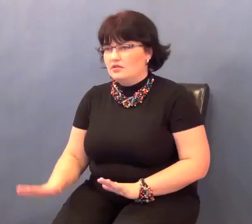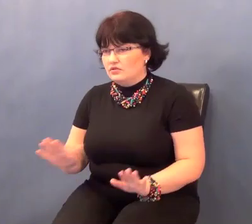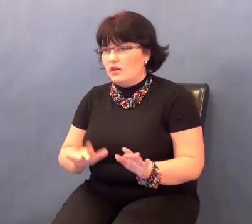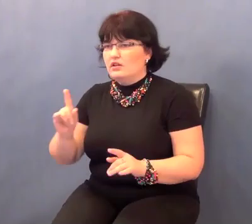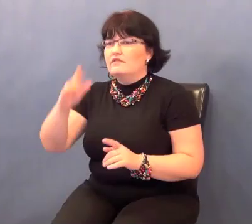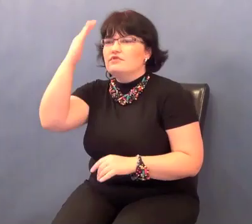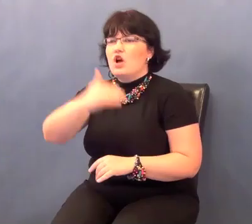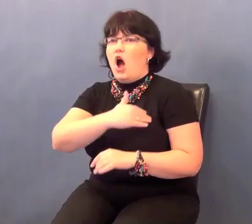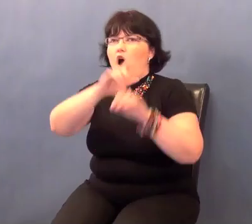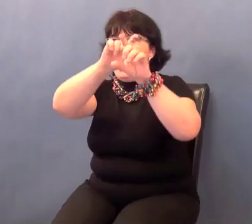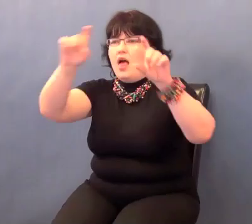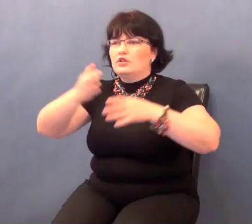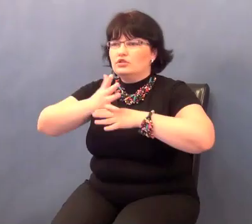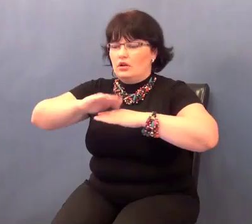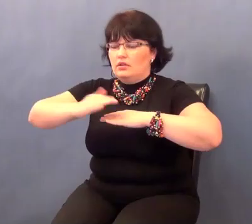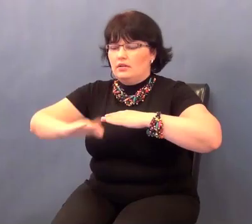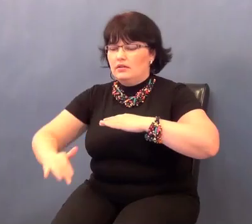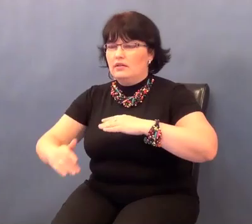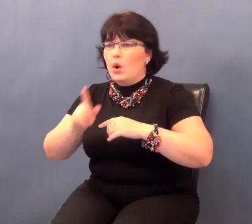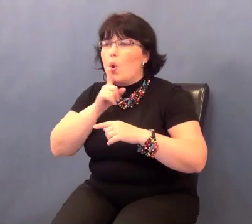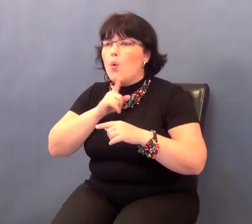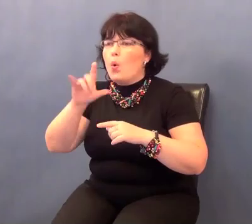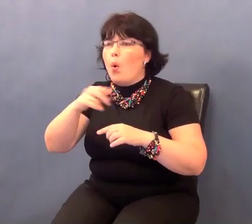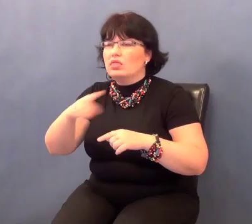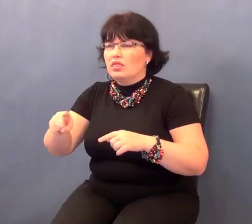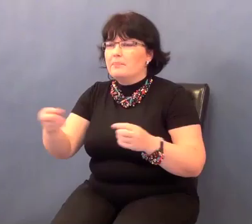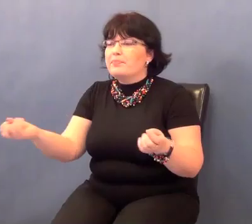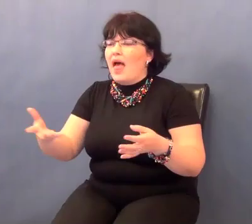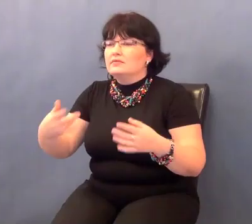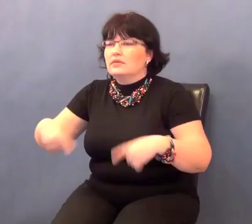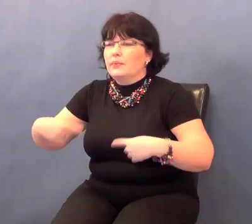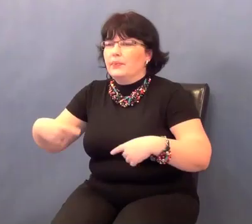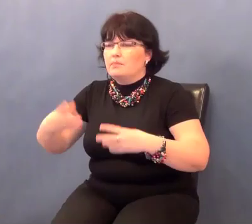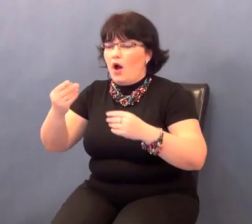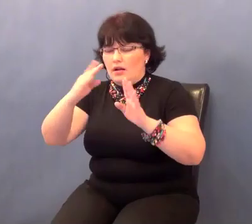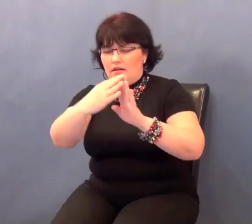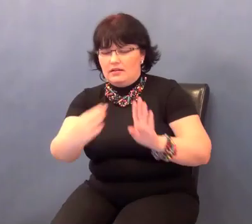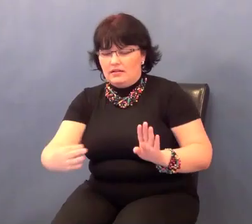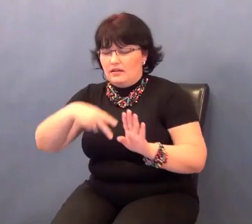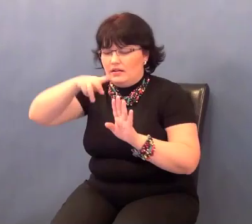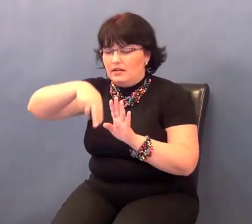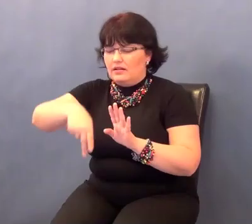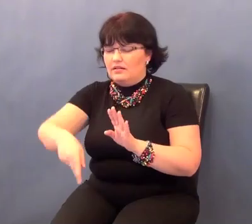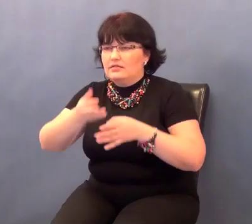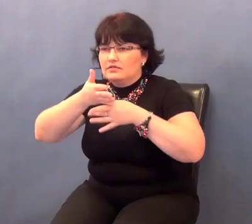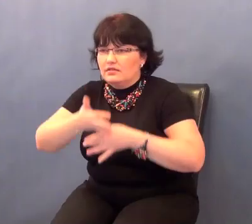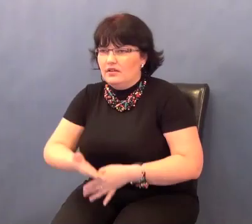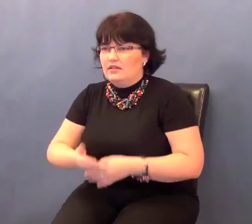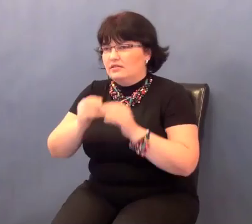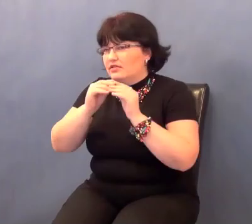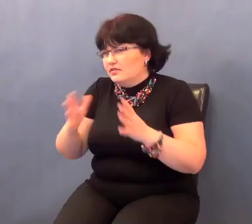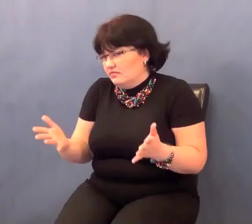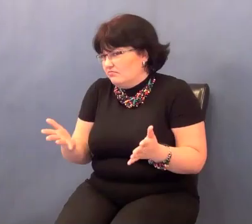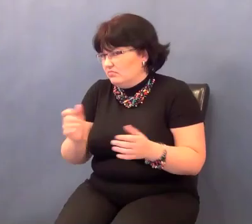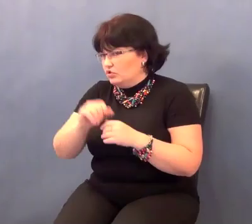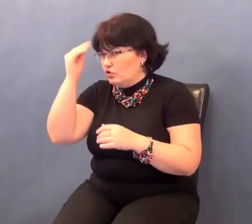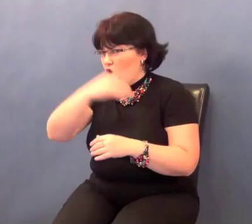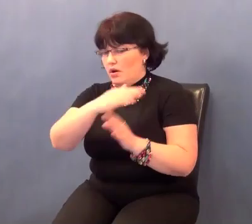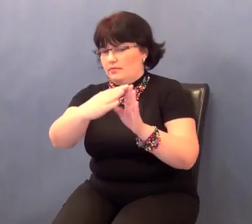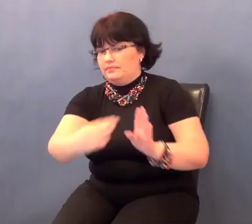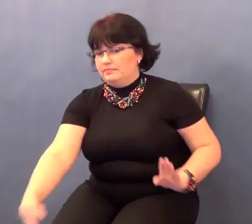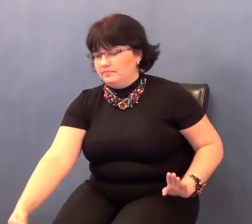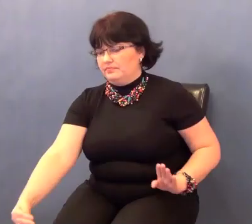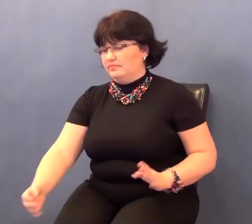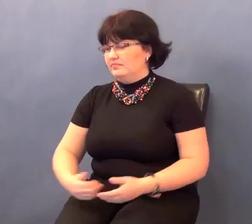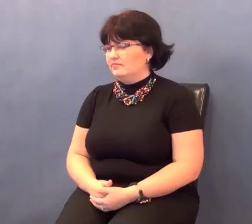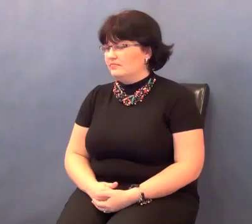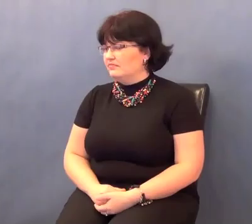W szkole na schodach może być lód, nie było posypane piaskiem i można się poślizgnąć, więc stoi tam znak, informujący, że na schodach jest śnieg.